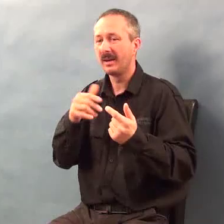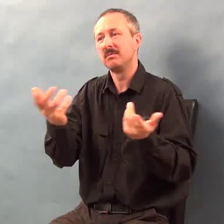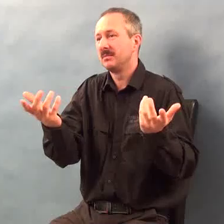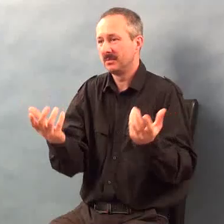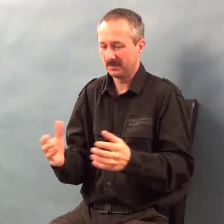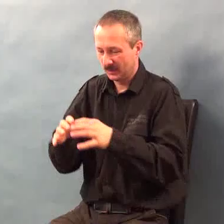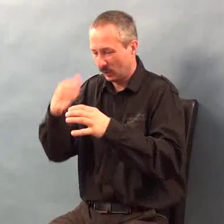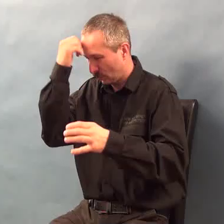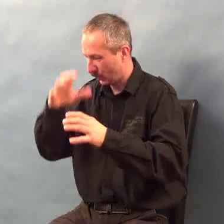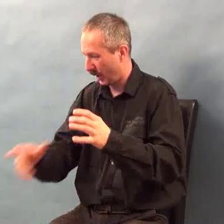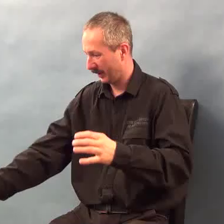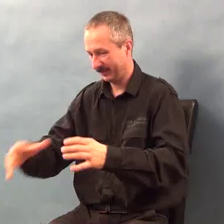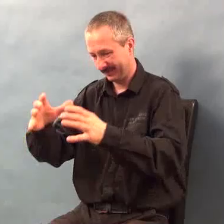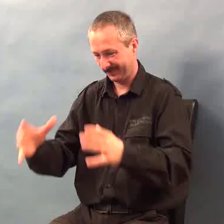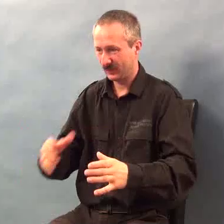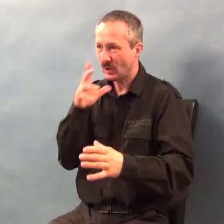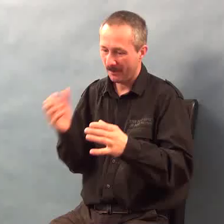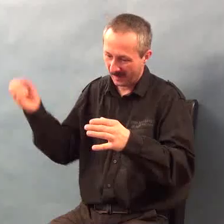Żaba była w szklanym słoiku.